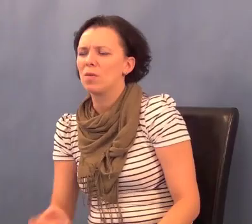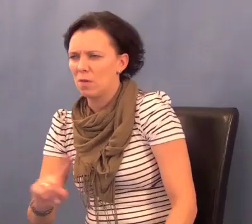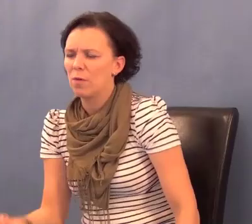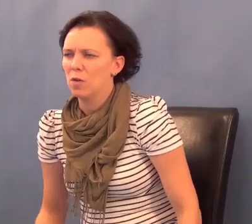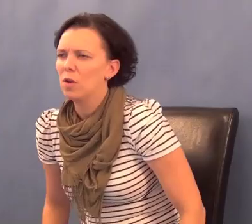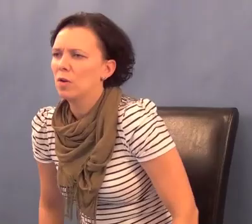No, nie wolno.